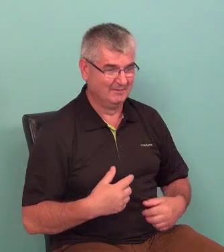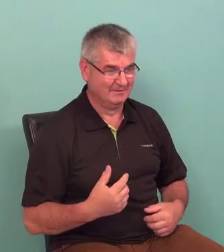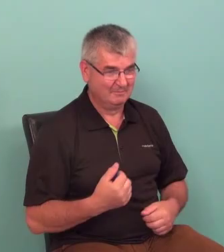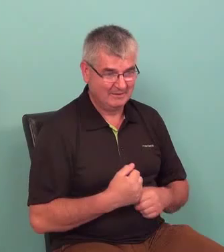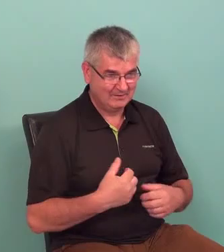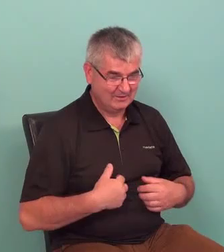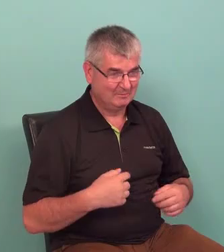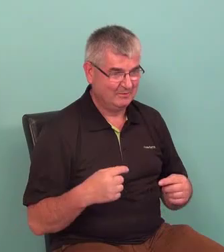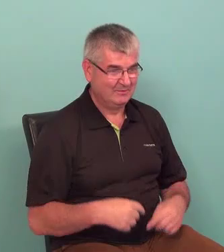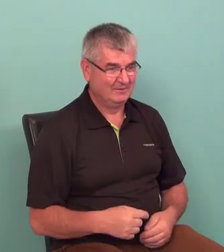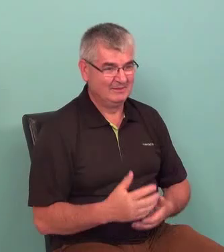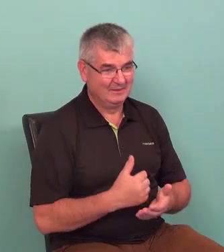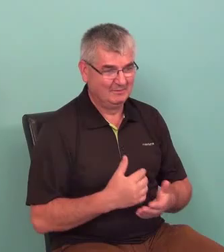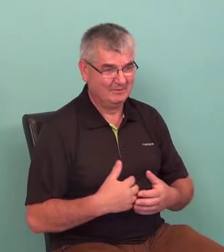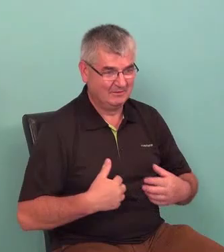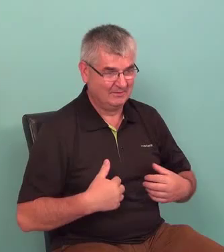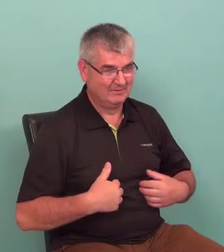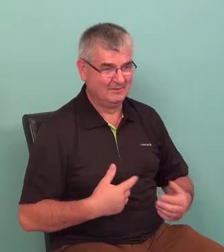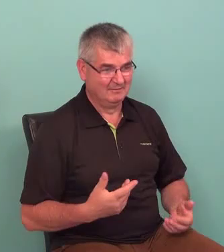Pracuję na życie, muszę zarabiać na życie.